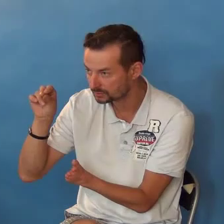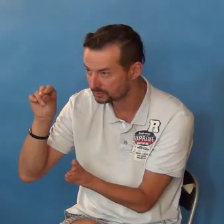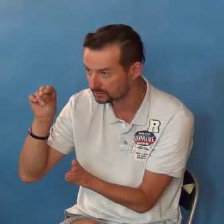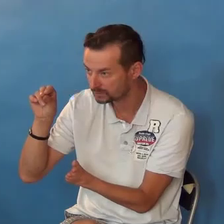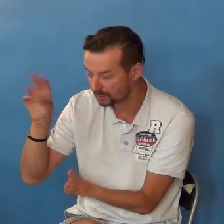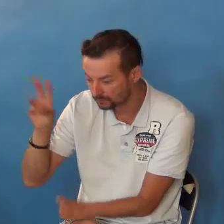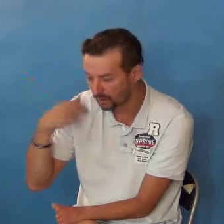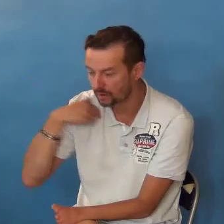Wtorek, aha.